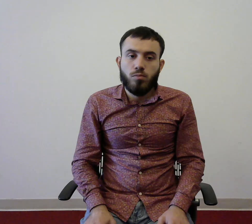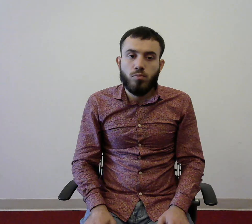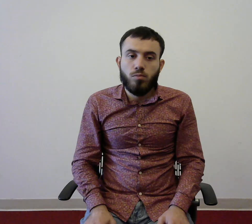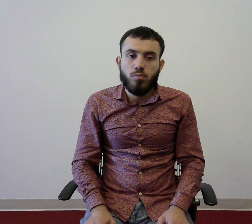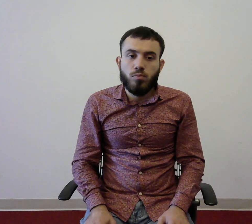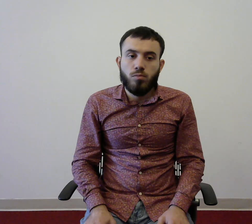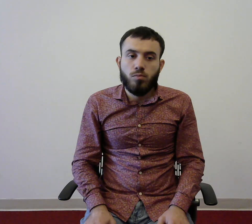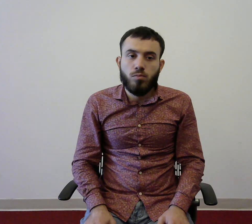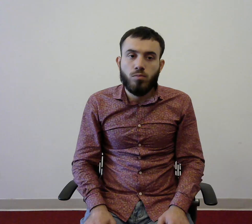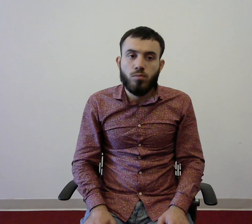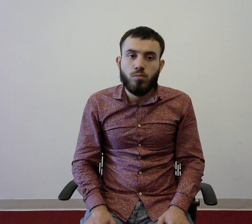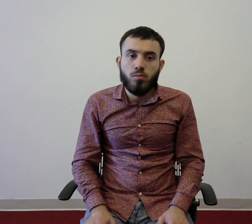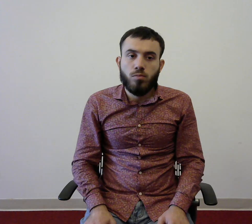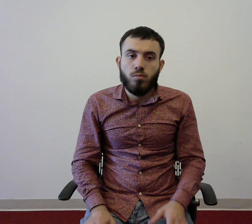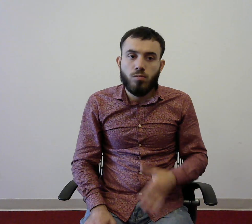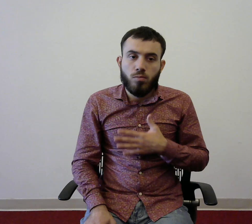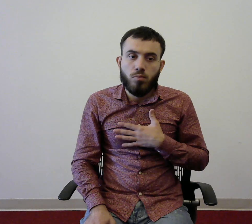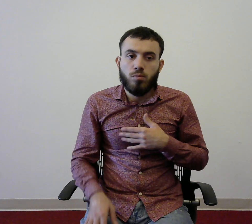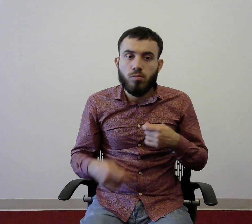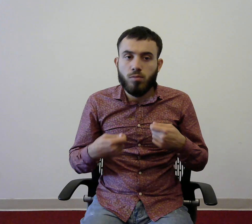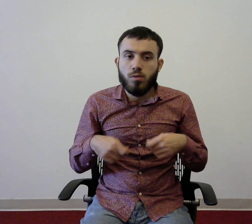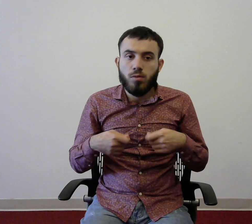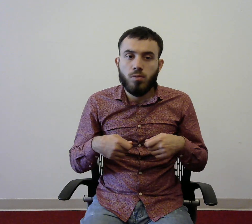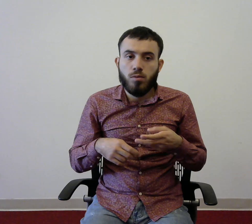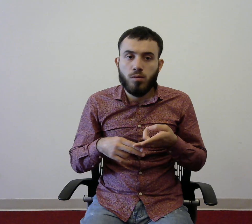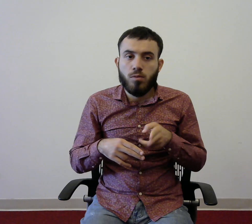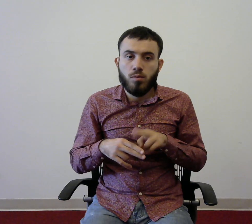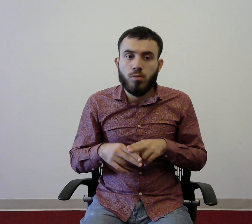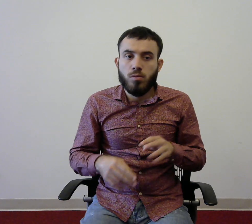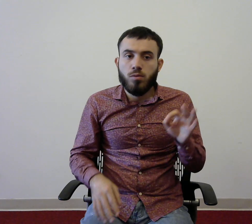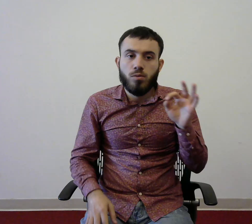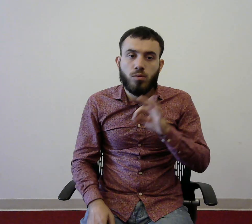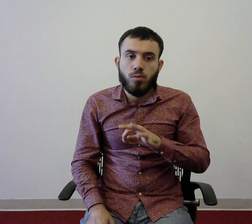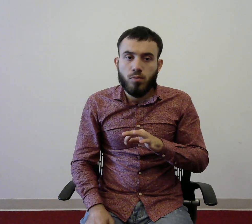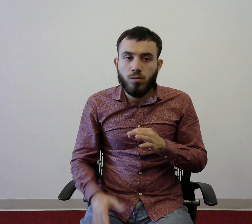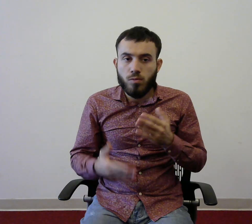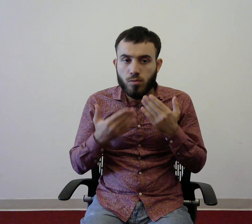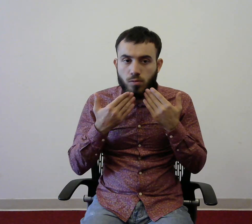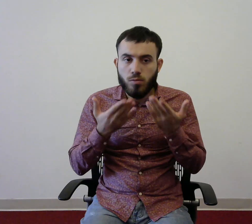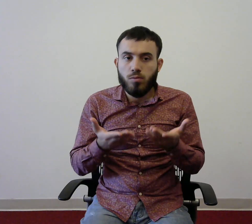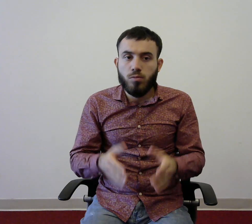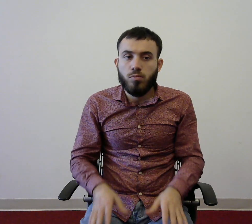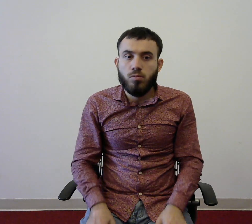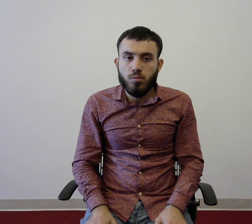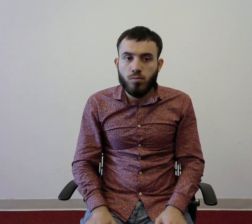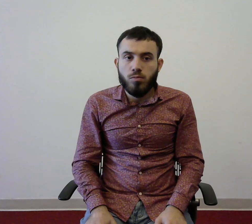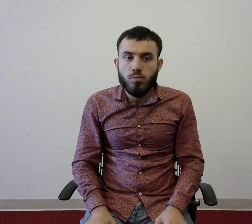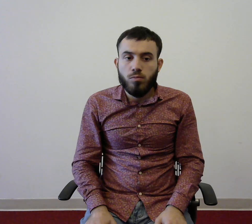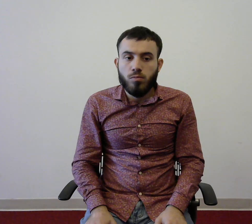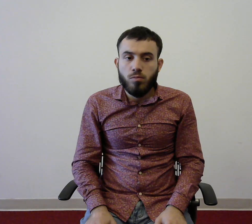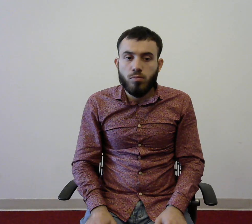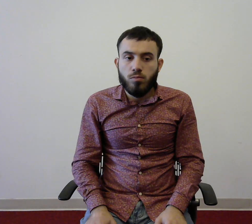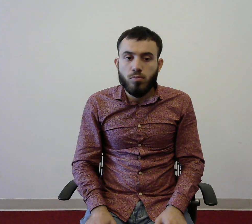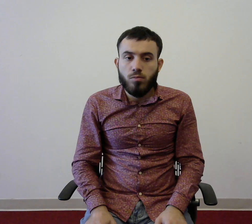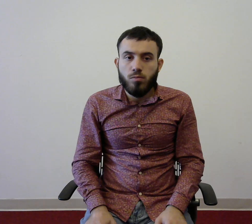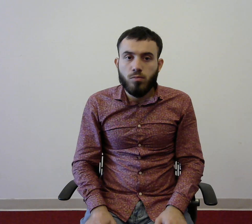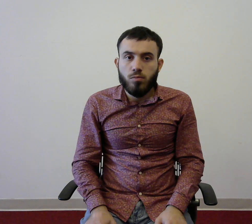Mən satıcıdan bu barədə soruşdum